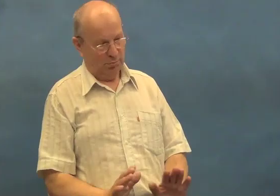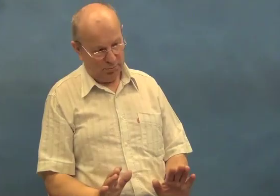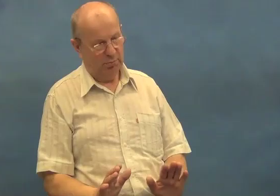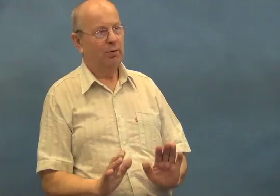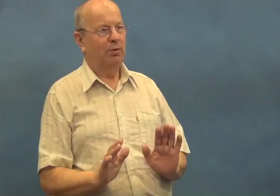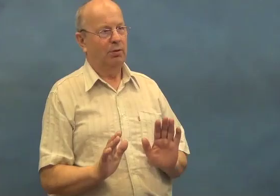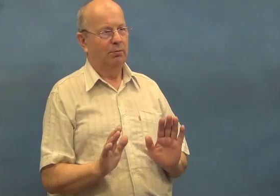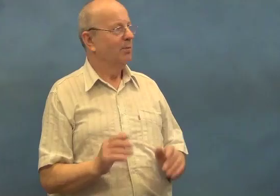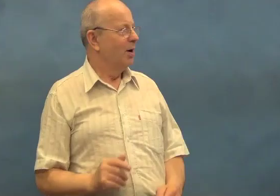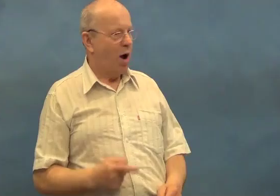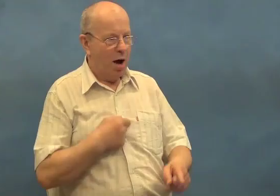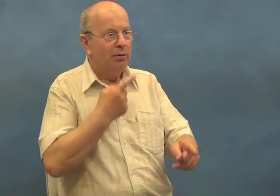Dobrze.